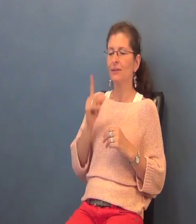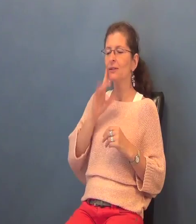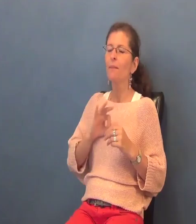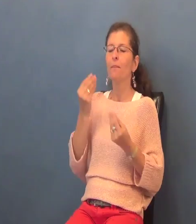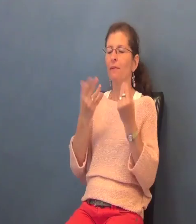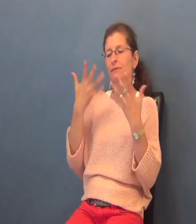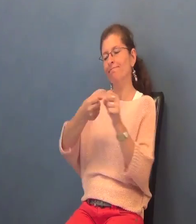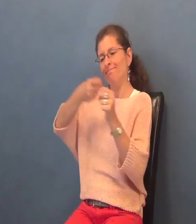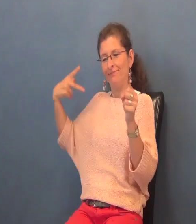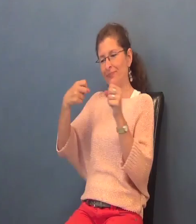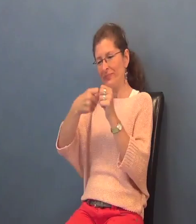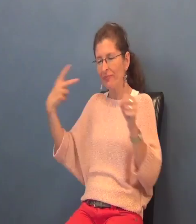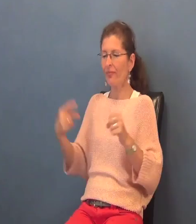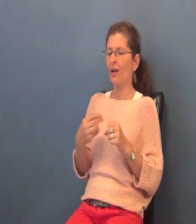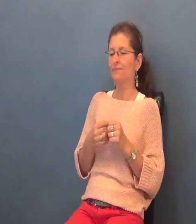Syn chce bawić się w strzelanie z łuku.